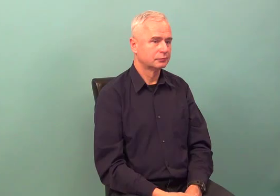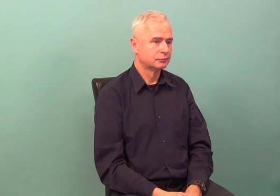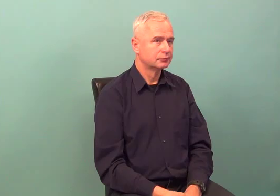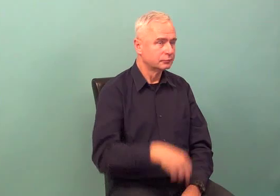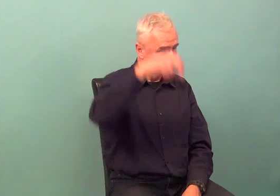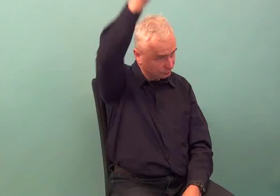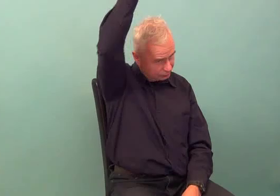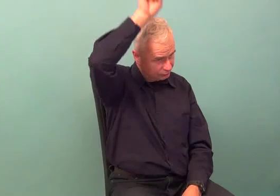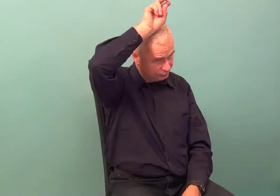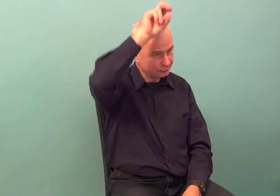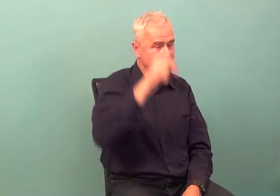Spada na głowę.